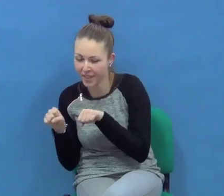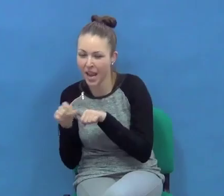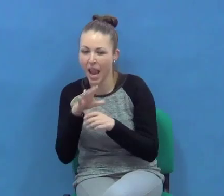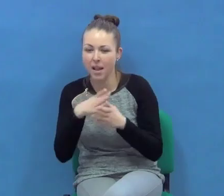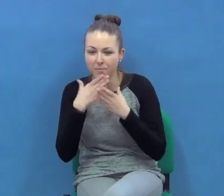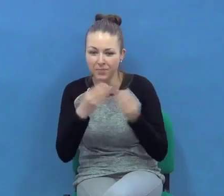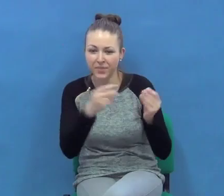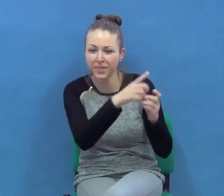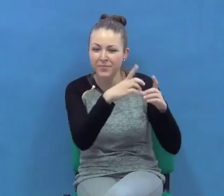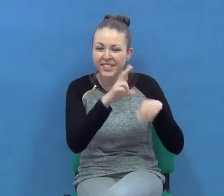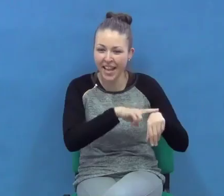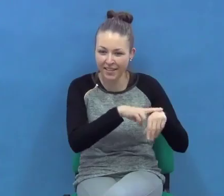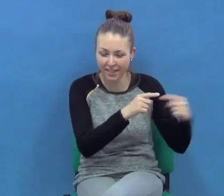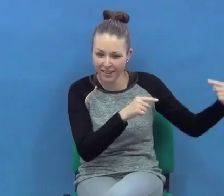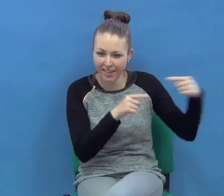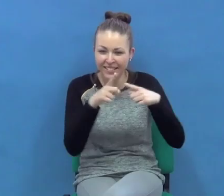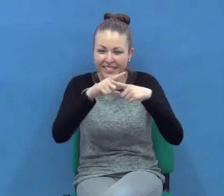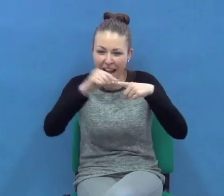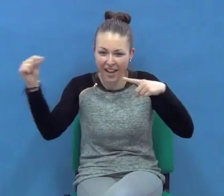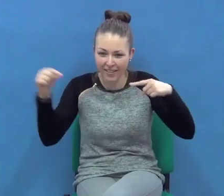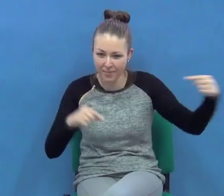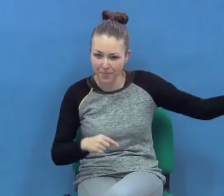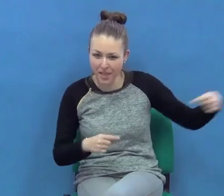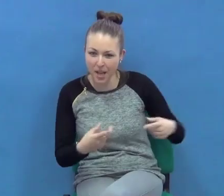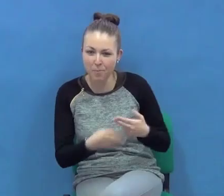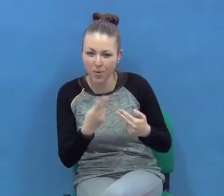Wskazówka budzika jak strzałka strzeliła w jej pupę.